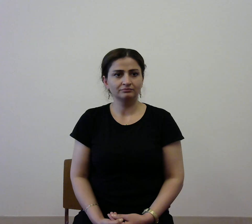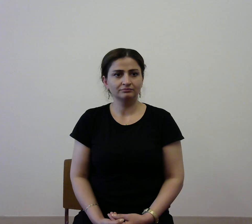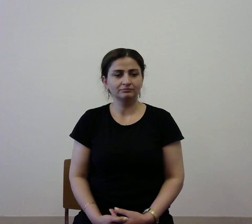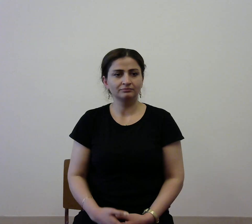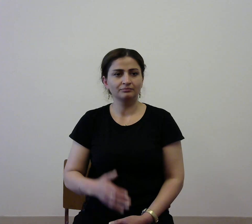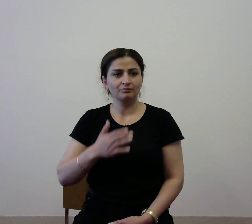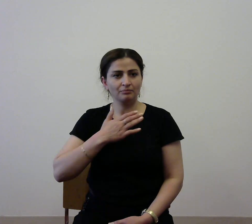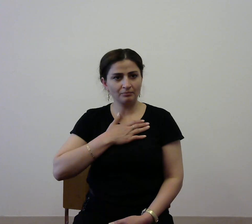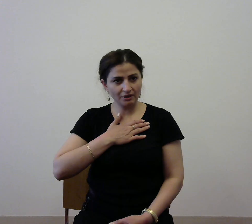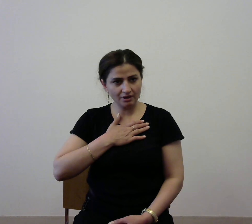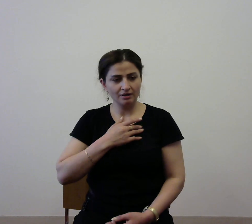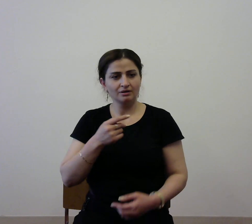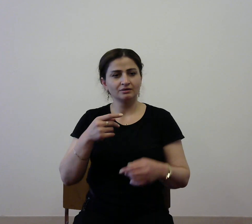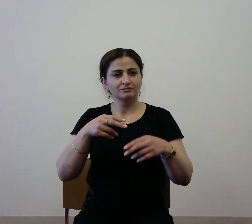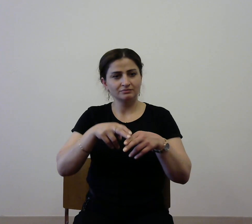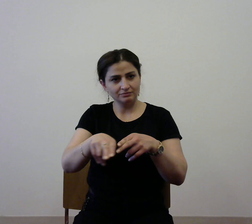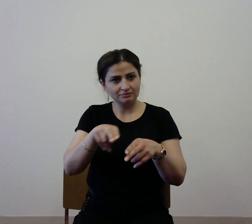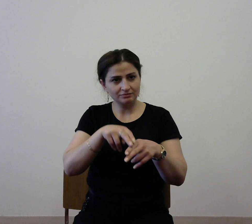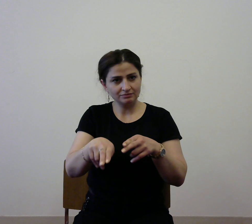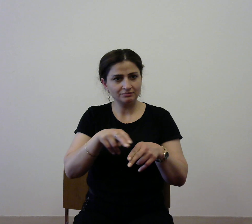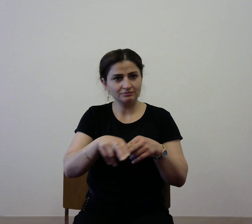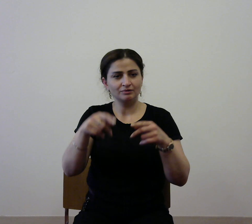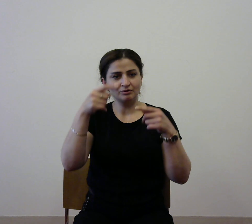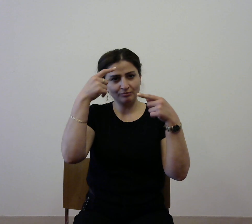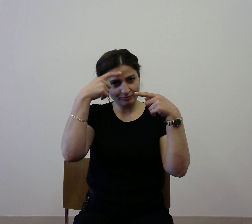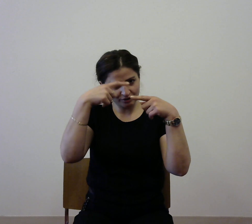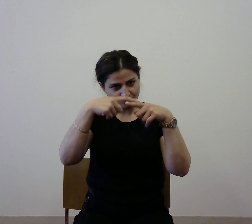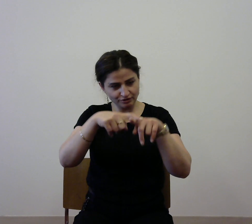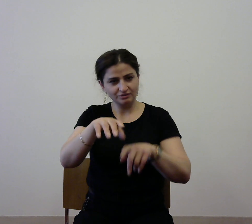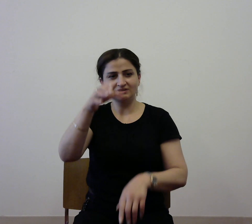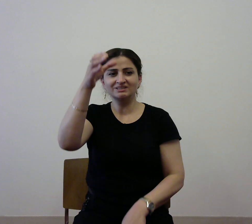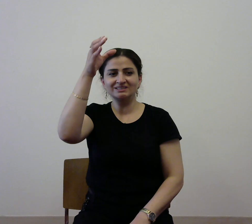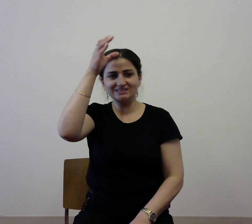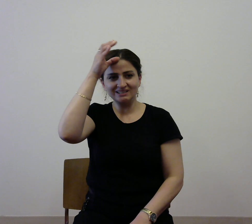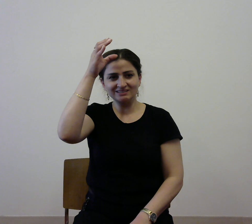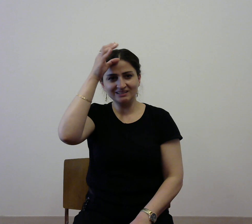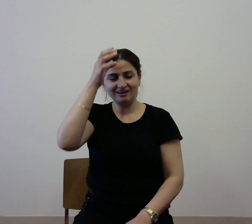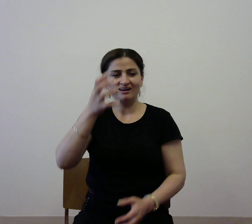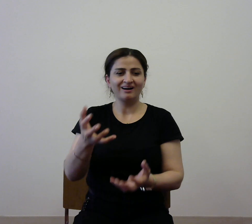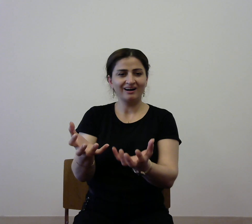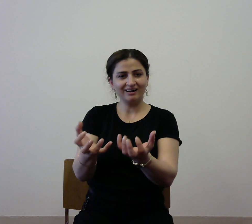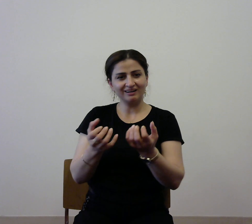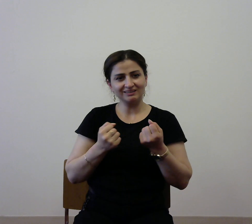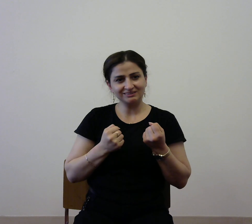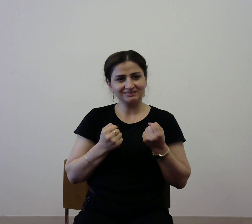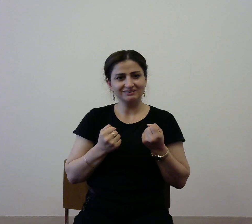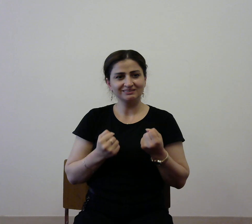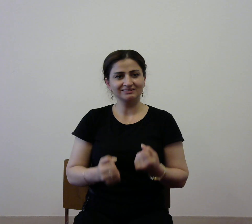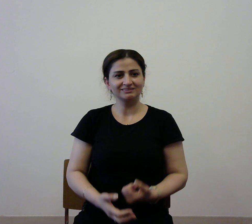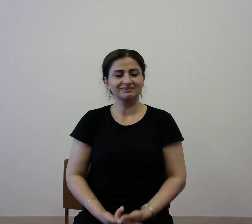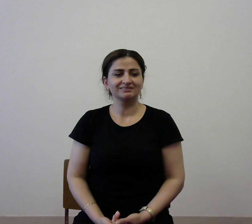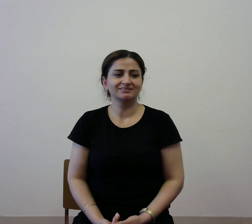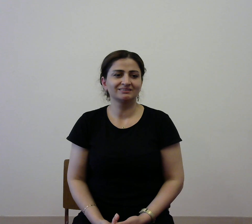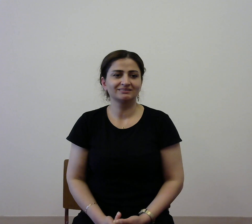Mən dülgər peşəsinin təhsilini almışam